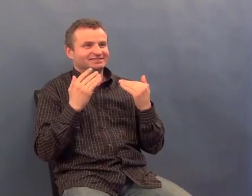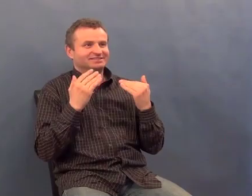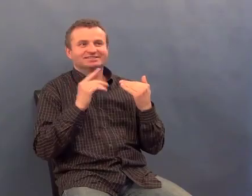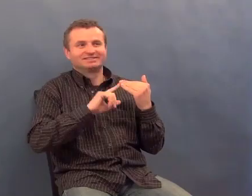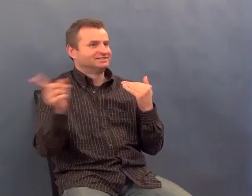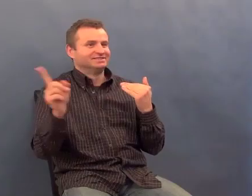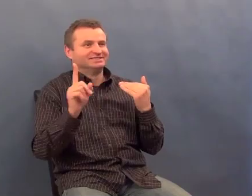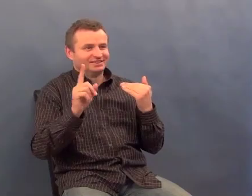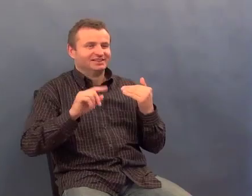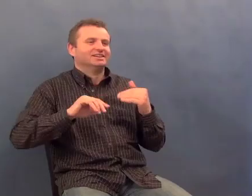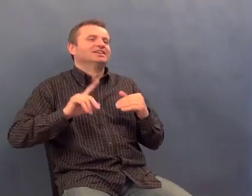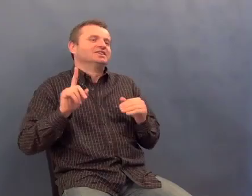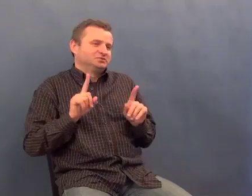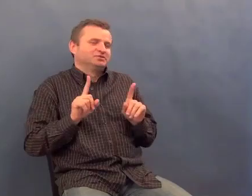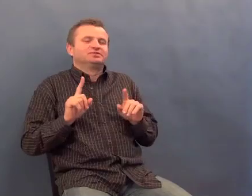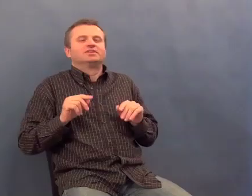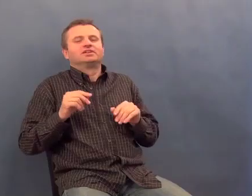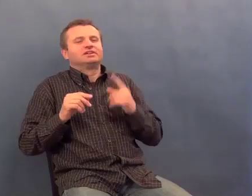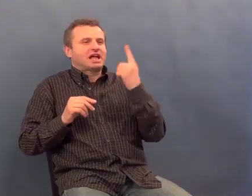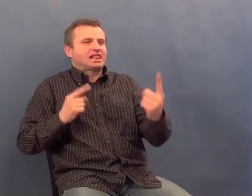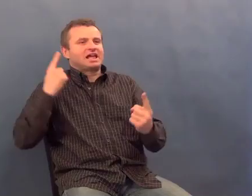Nie, to znaczy, że pojedynczo.